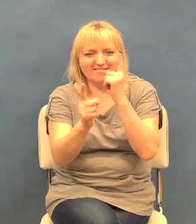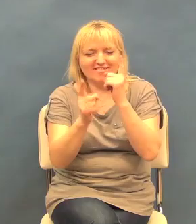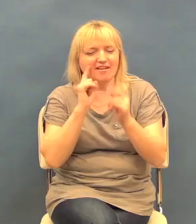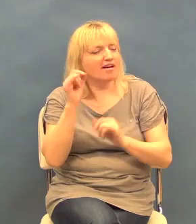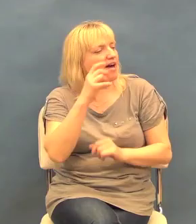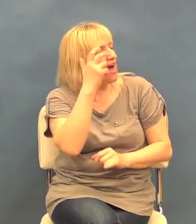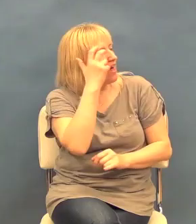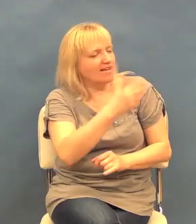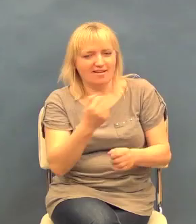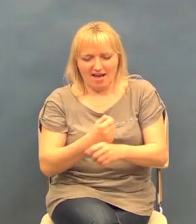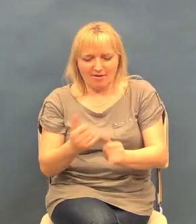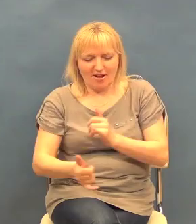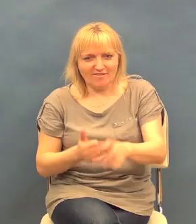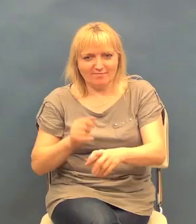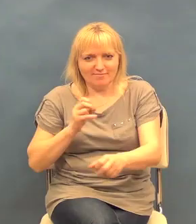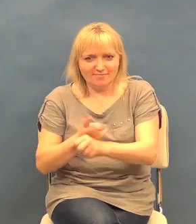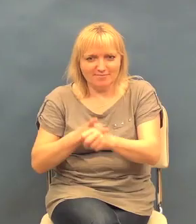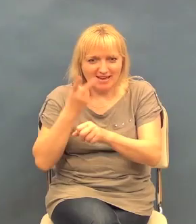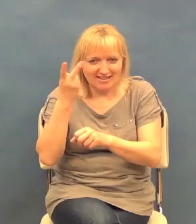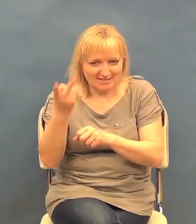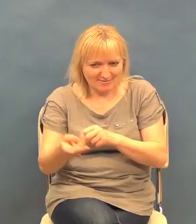Chłopak gapi się na nią, a przed nim jest kamień, w który trafia i przewraca się.